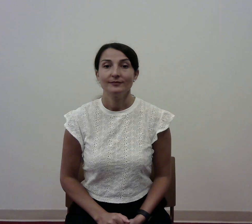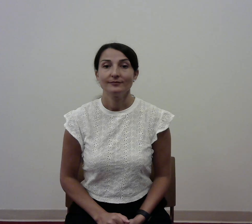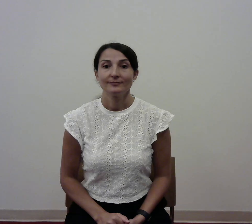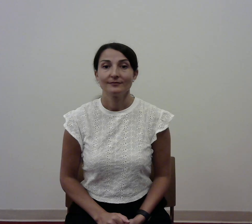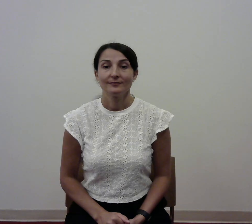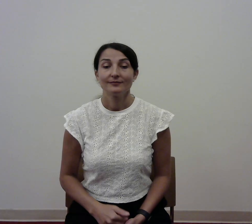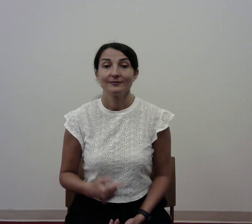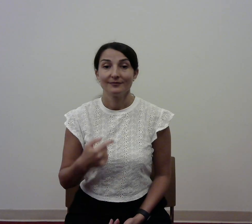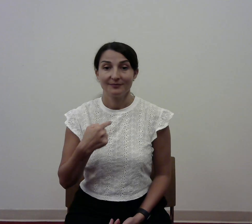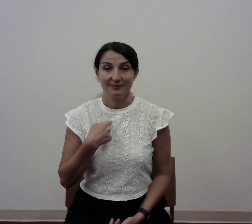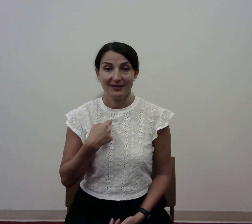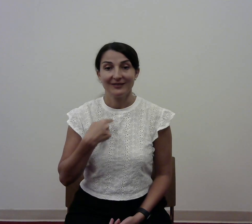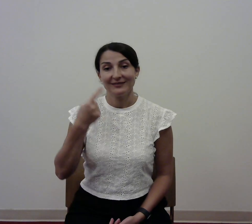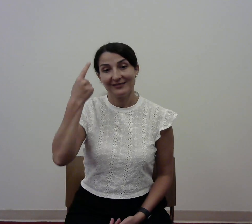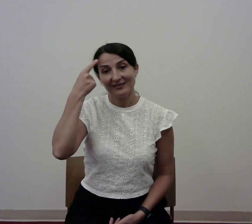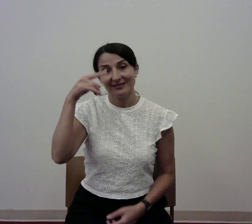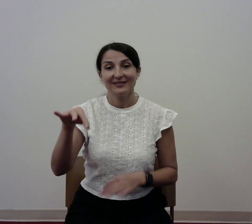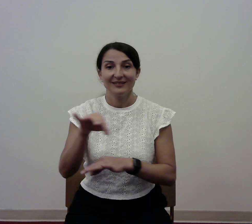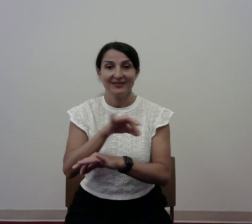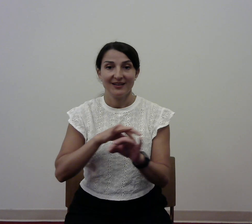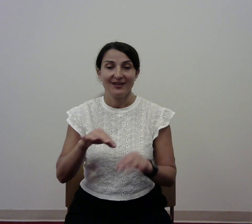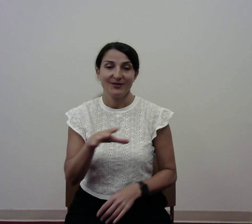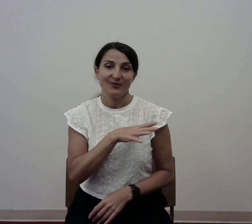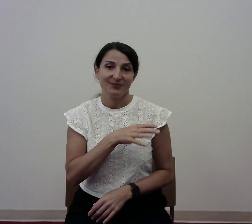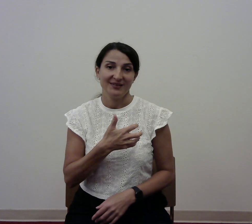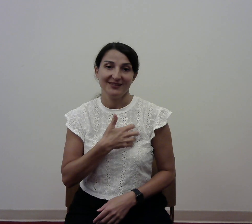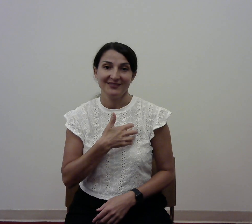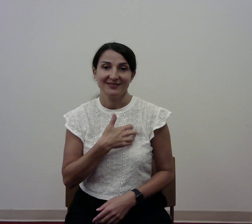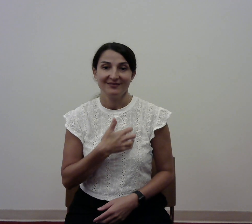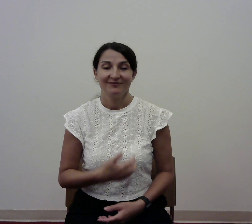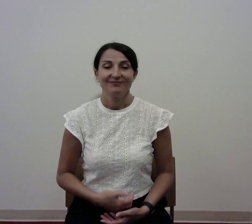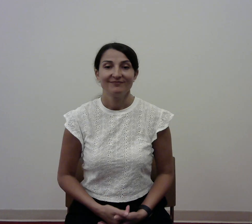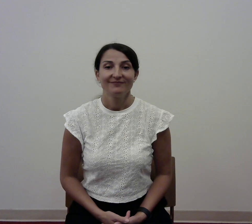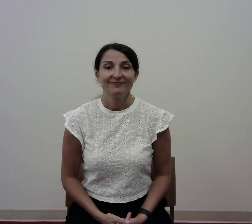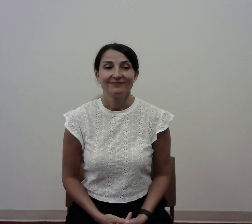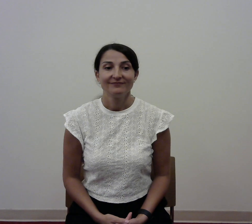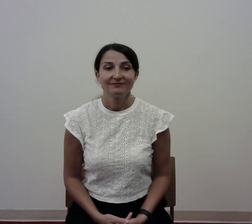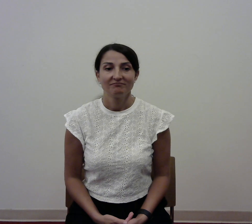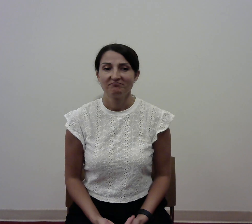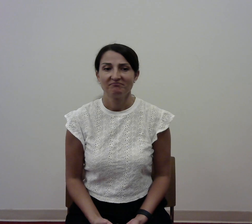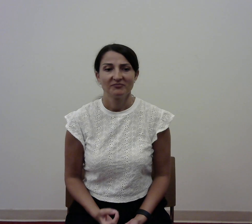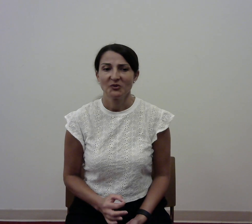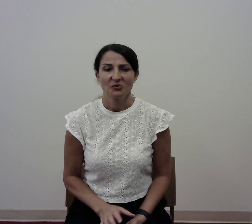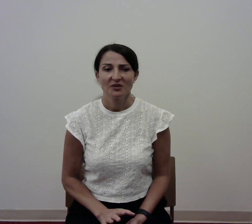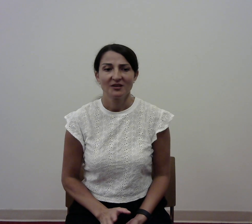Mən dizayner olmaq istəyirəm